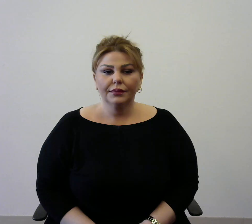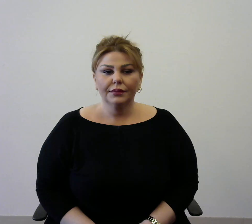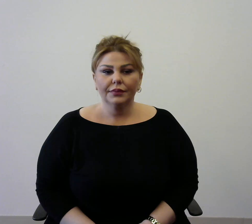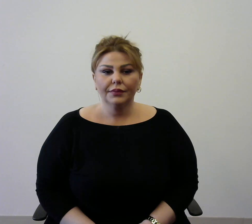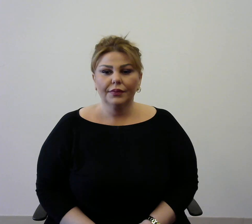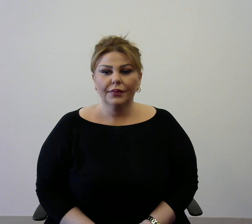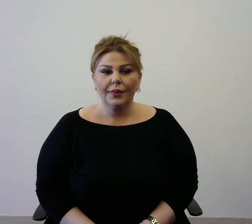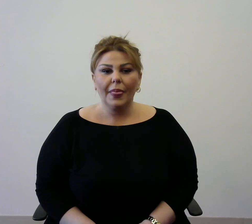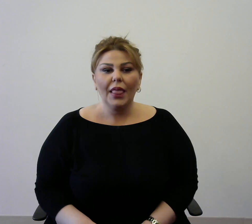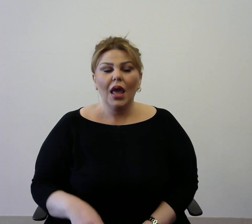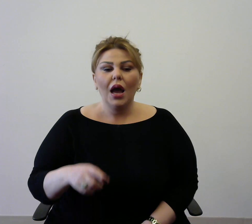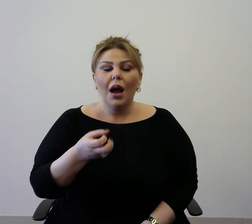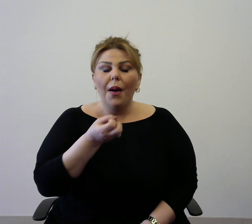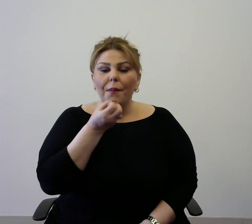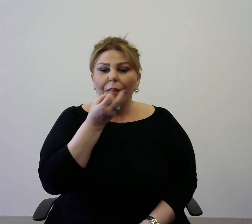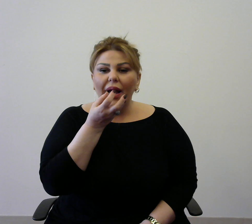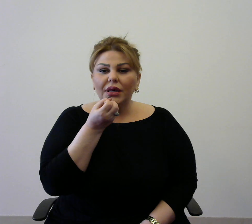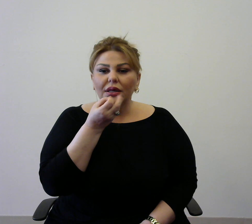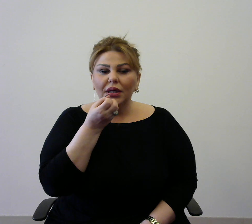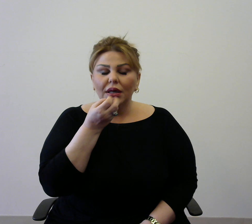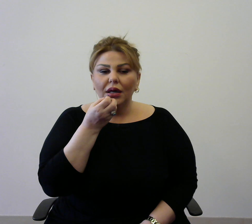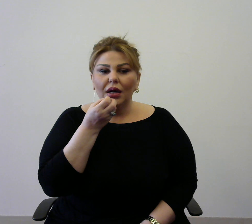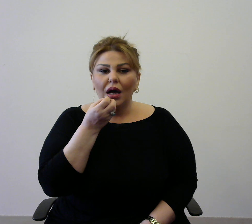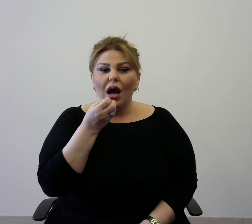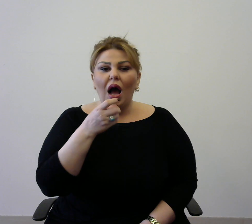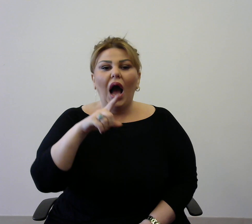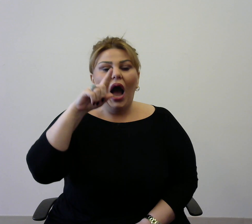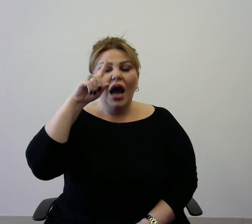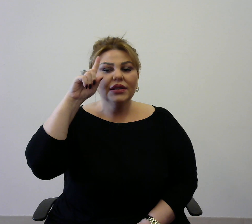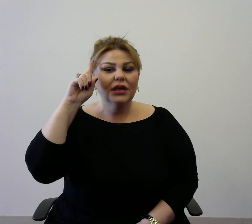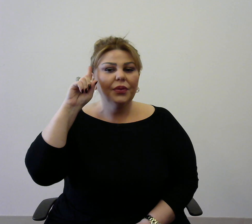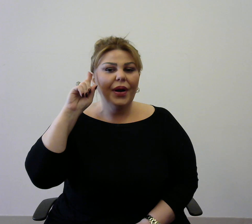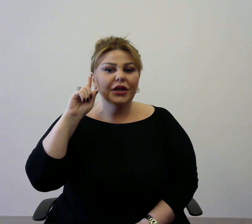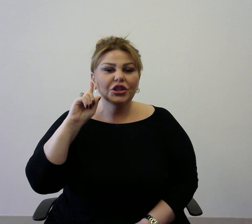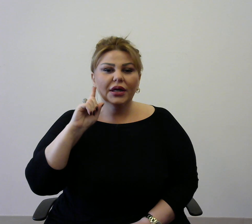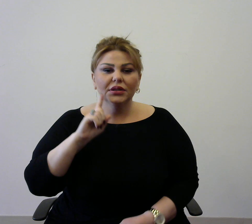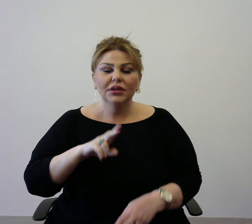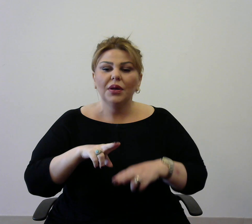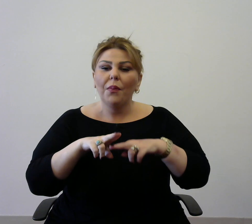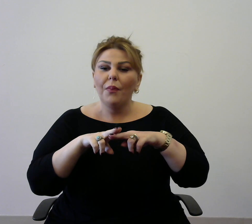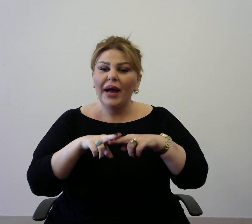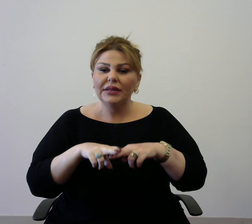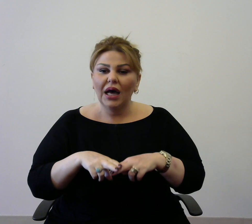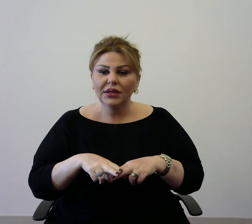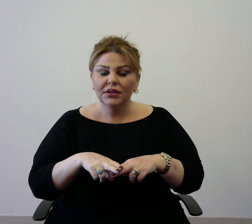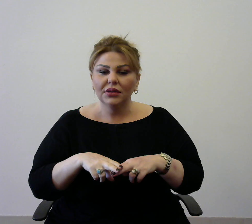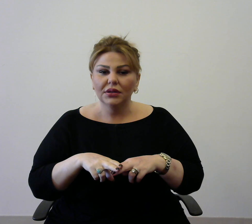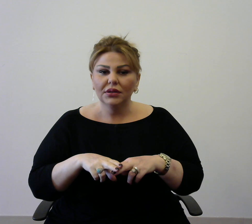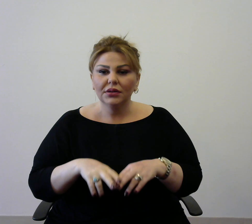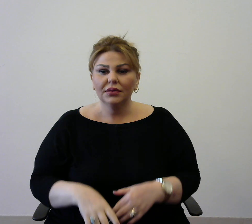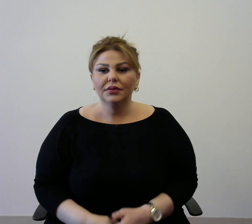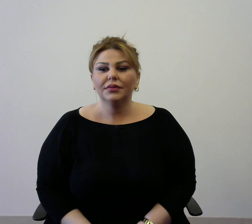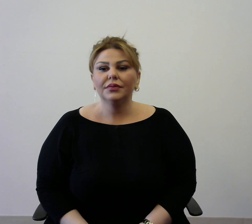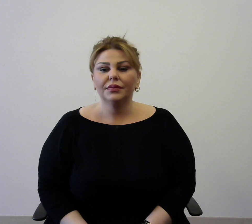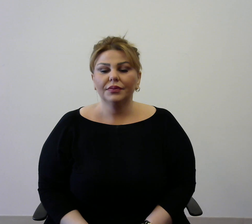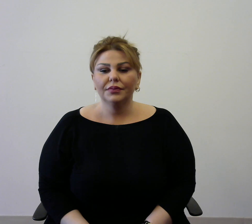Bakı Azərbaycanın paytaxtıdır